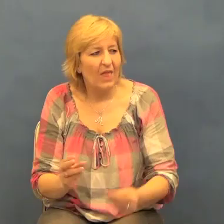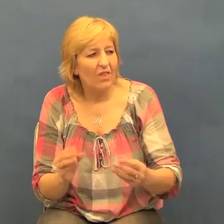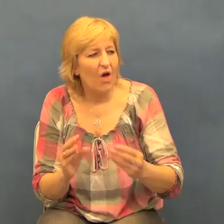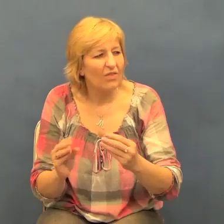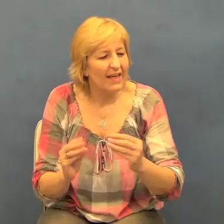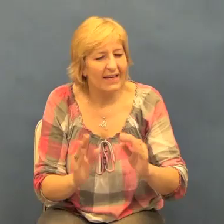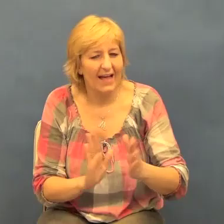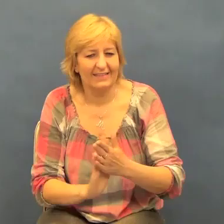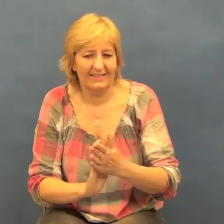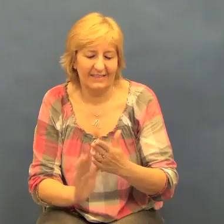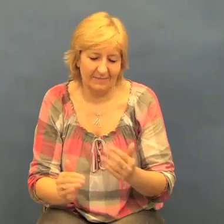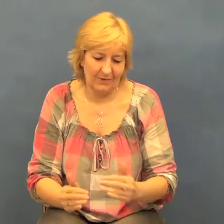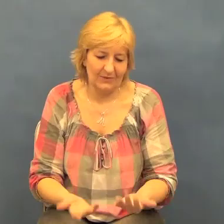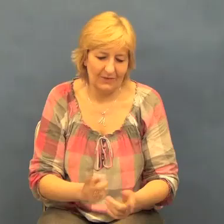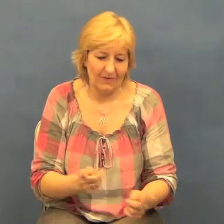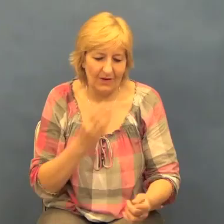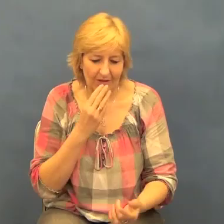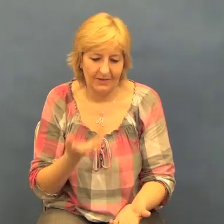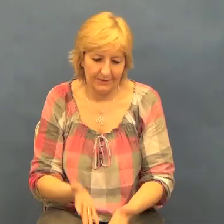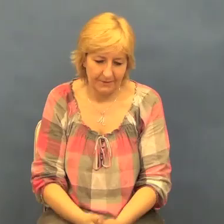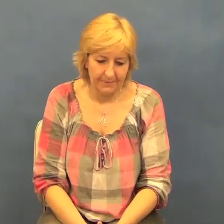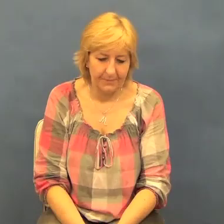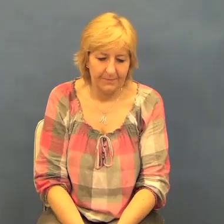Może ktoś już coś dotykał i ma brudne ręce, to dlatego nie można jeść.